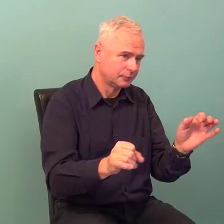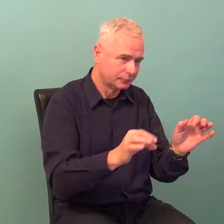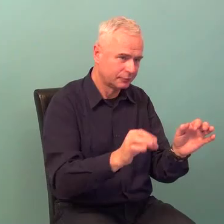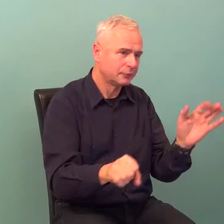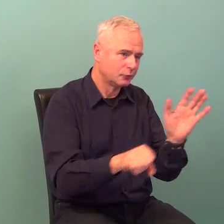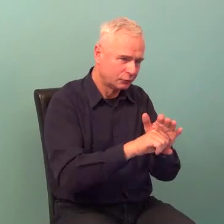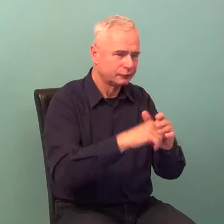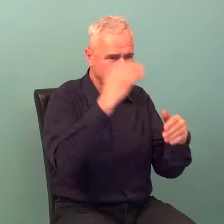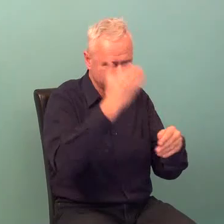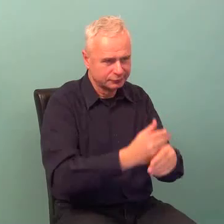Do wieczora.